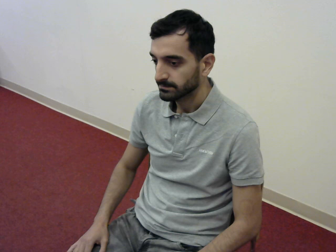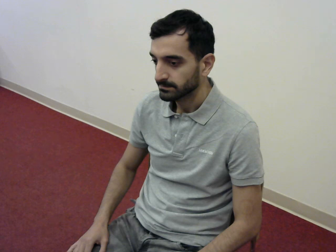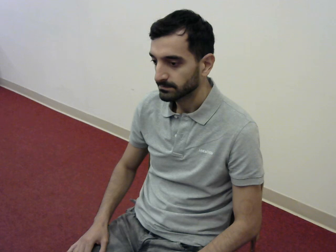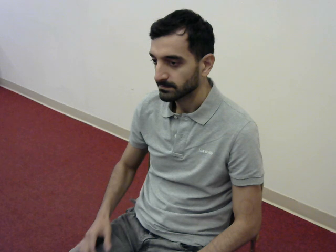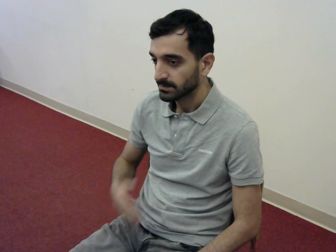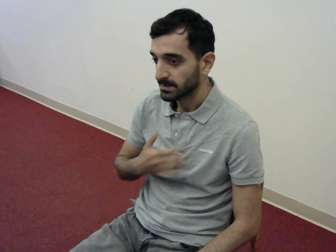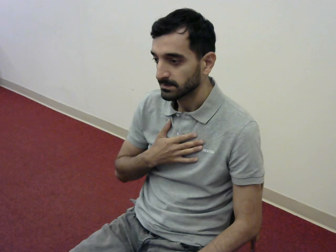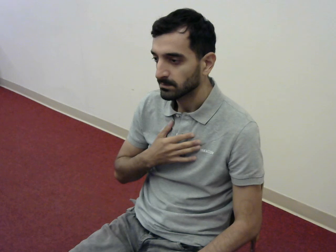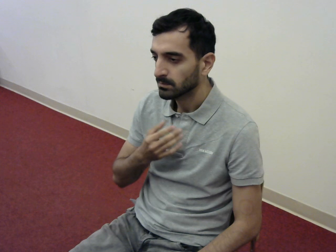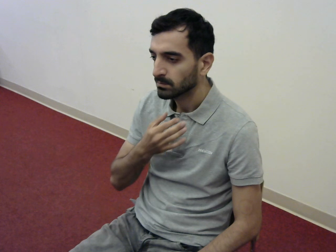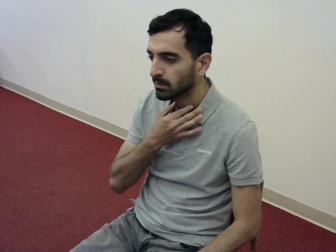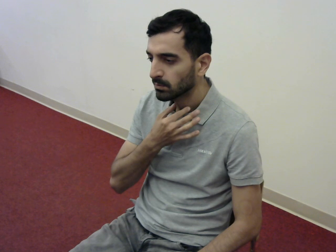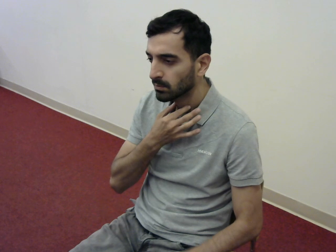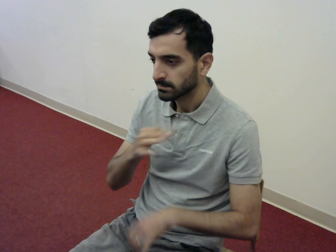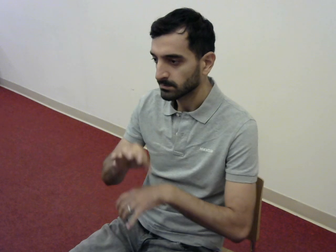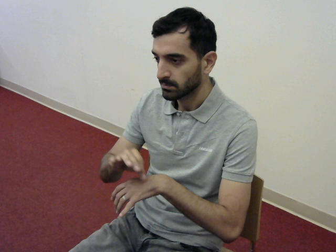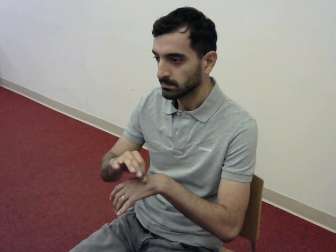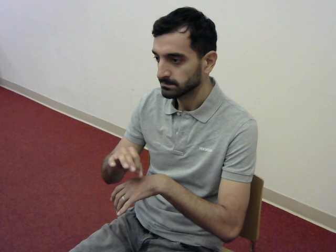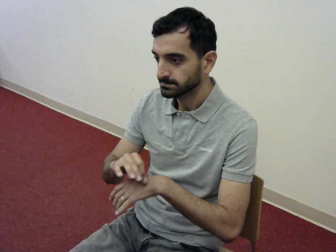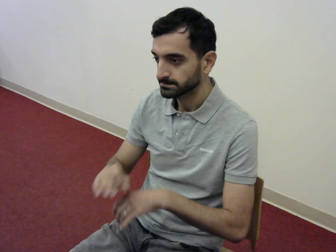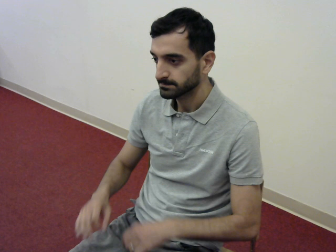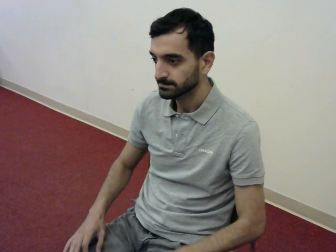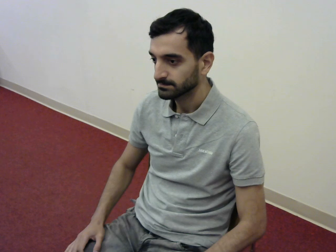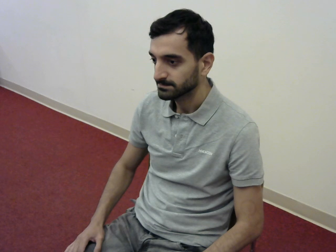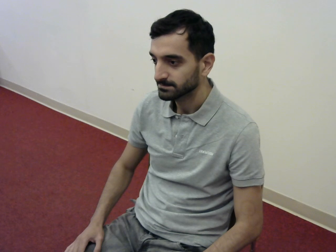Mənim boğazım ağrıyır